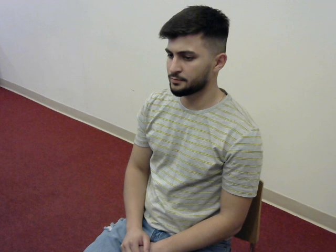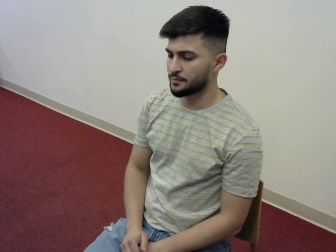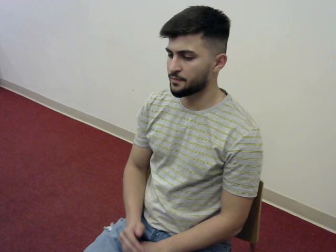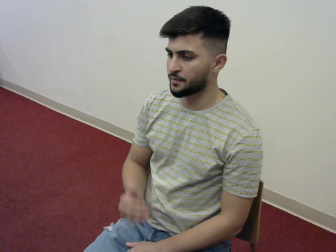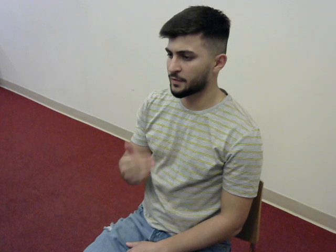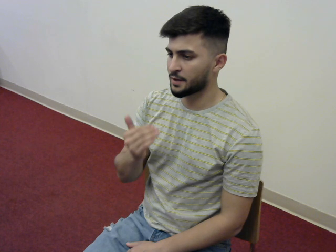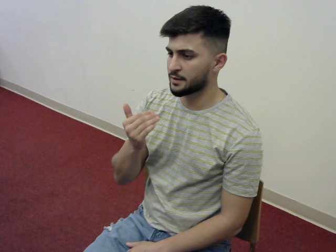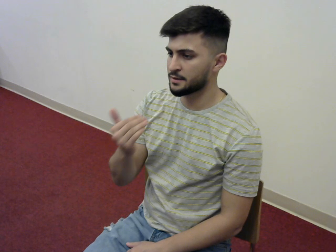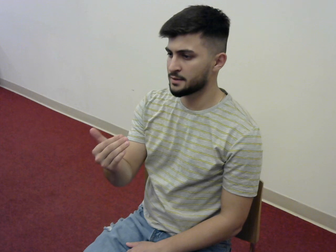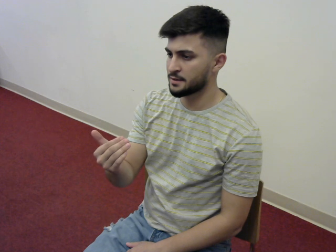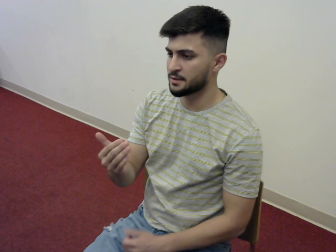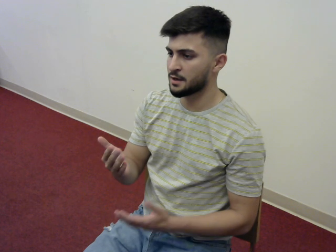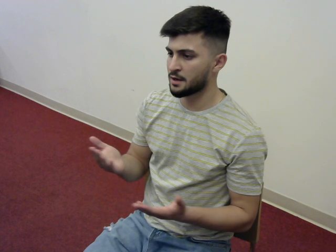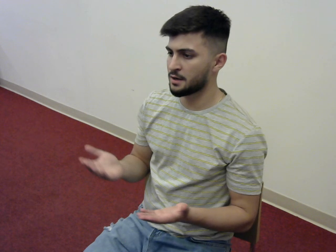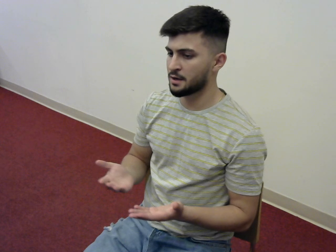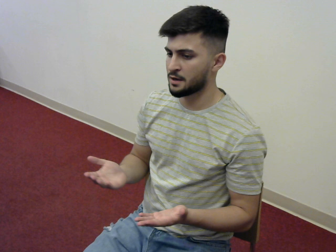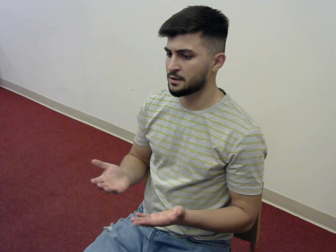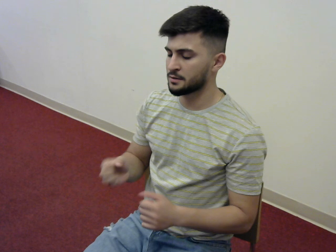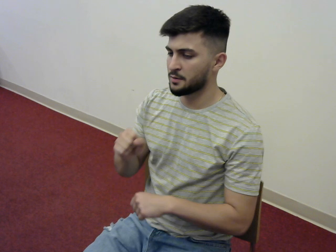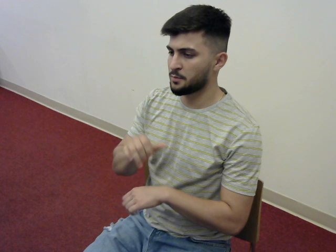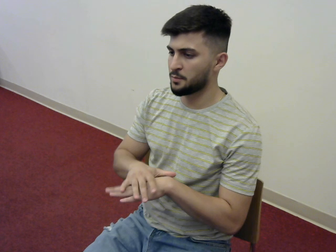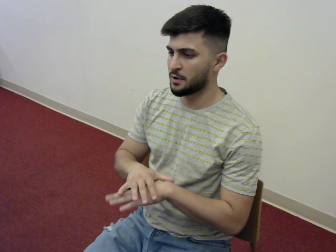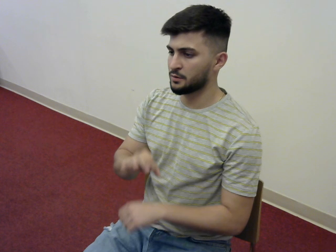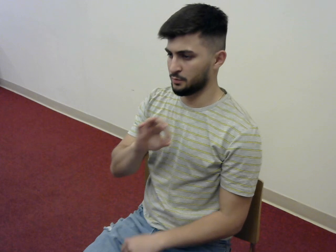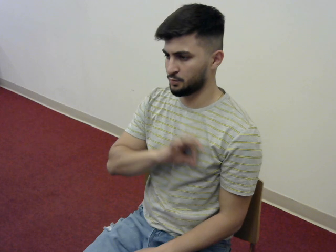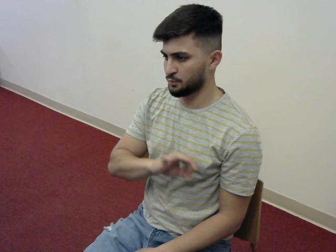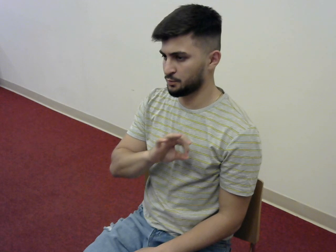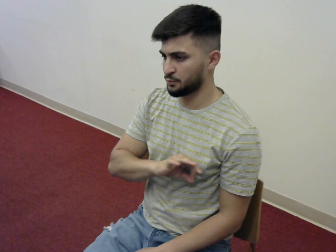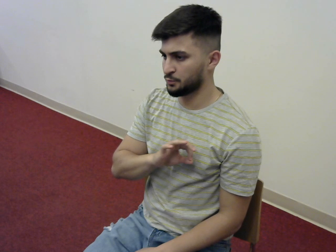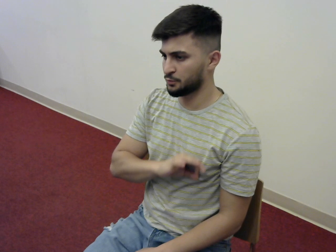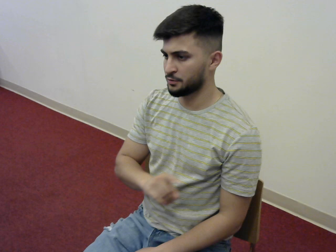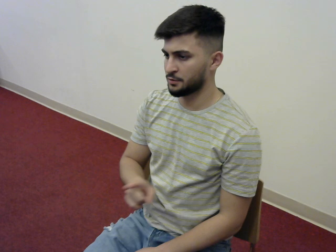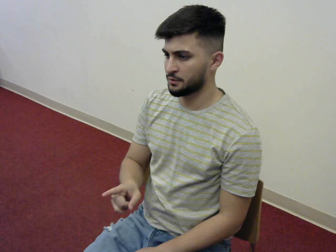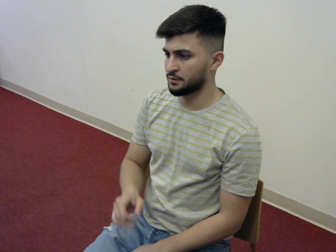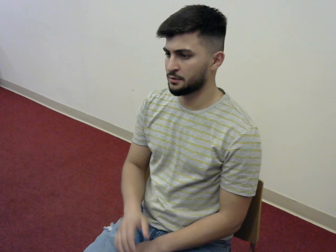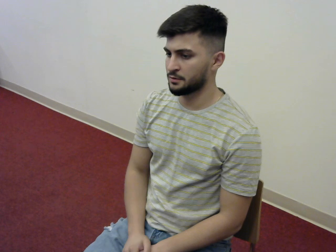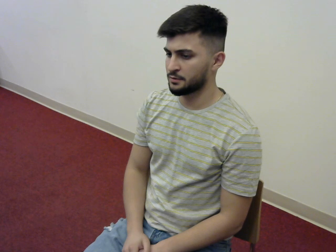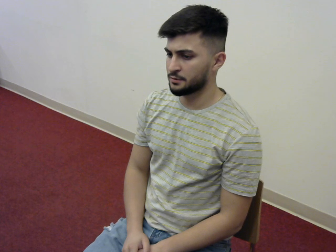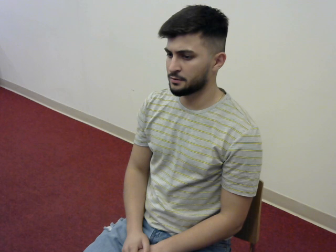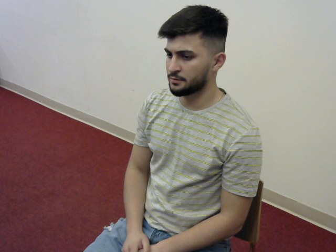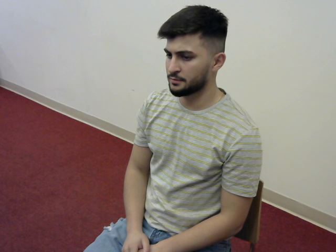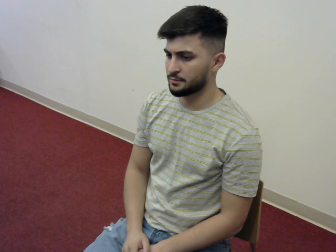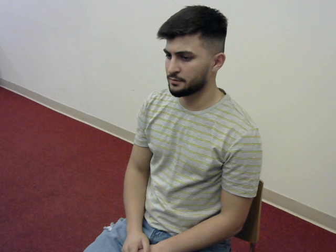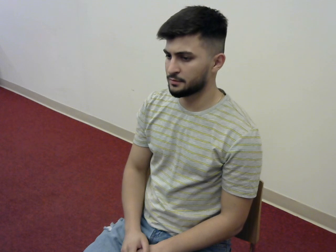Siz hansı bankın müştərisisiniz?